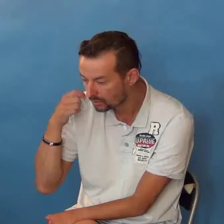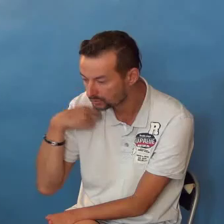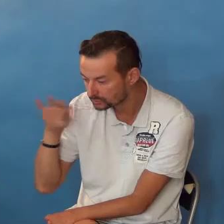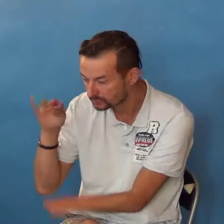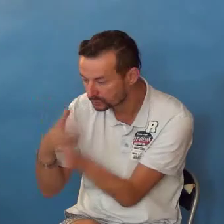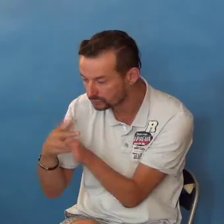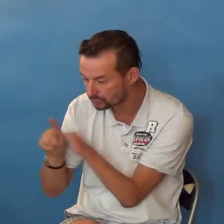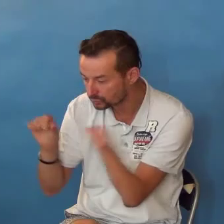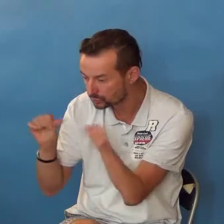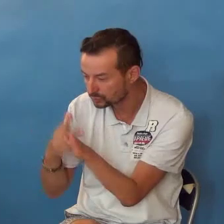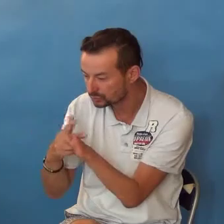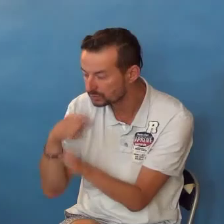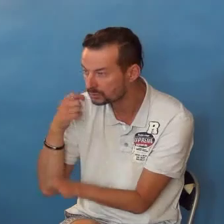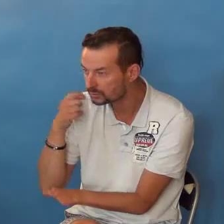Od czwartej trzydzieści do szóstej trzydzieści mam wizytę u dentysty.